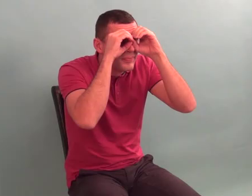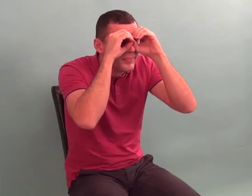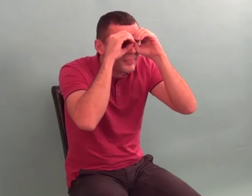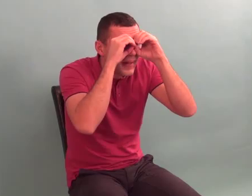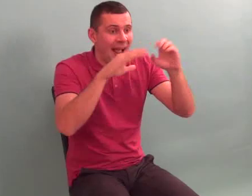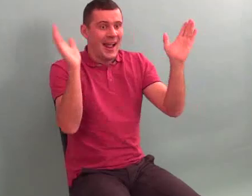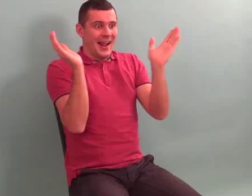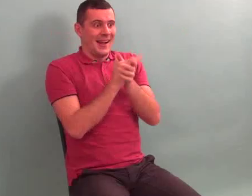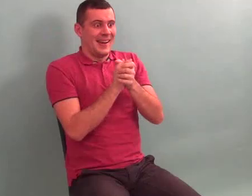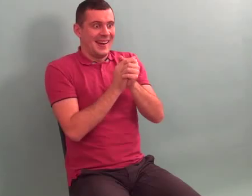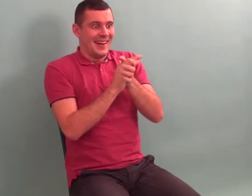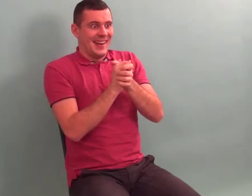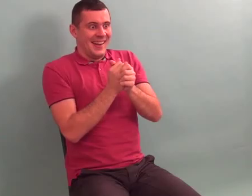Kot klasnął w ręce i zatarł dłonie.